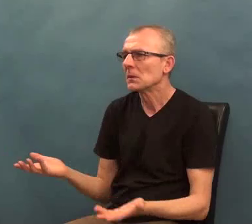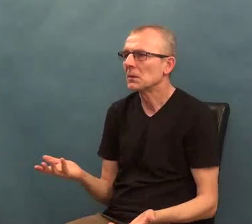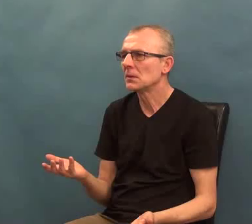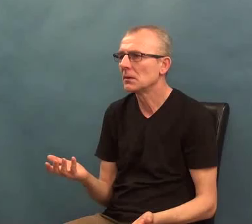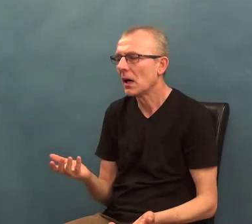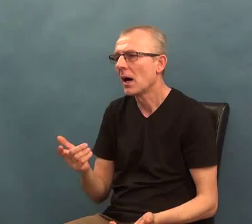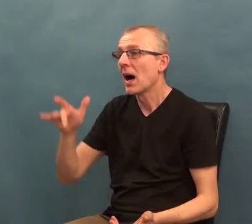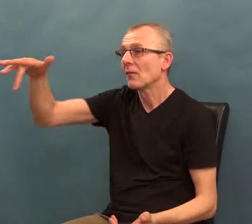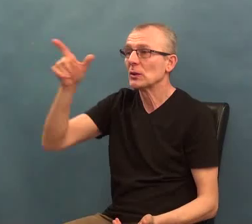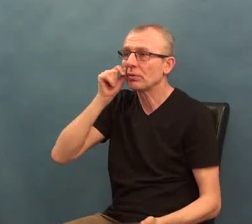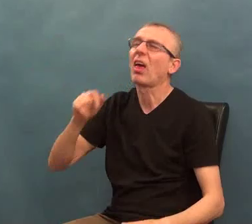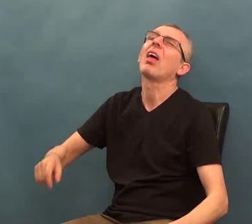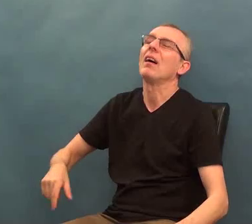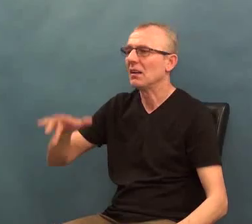W środku nadal spał mężczyzna.